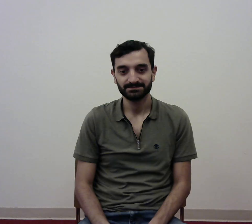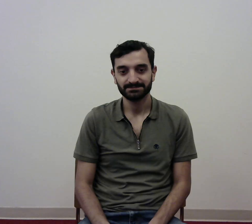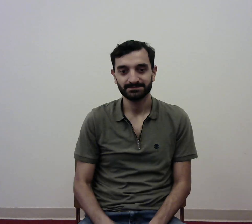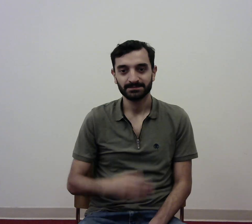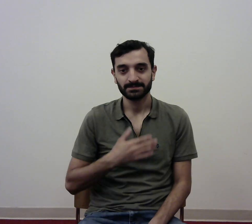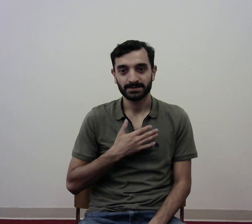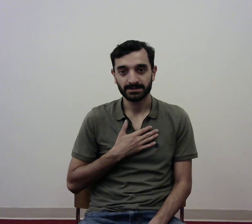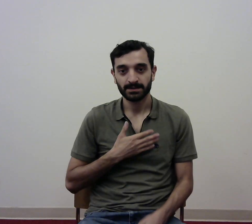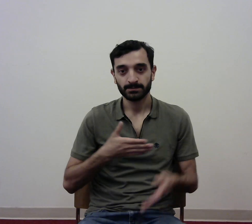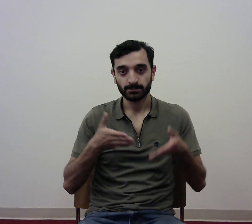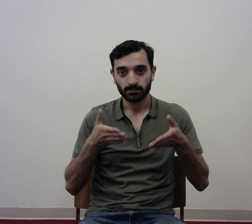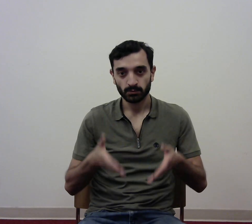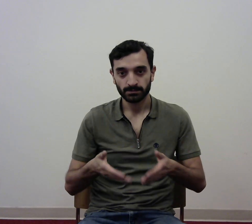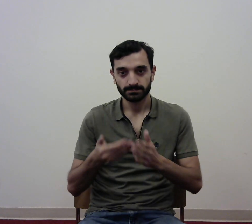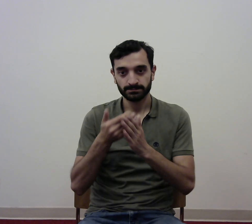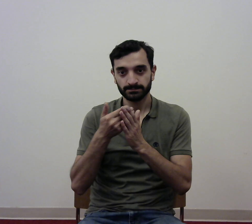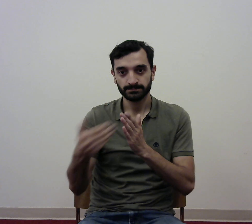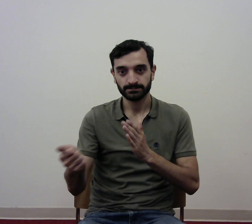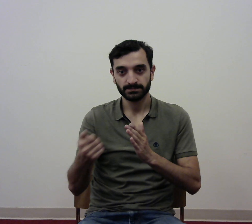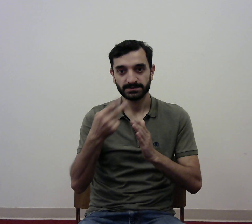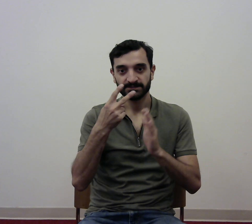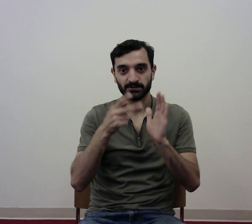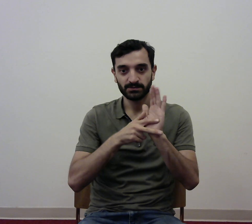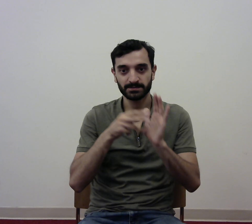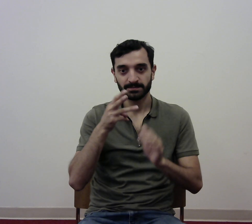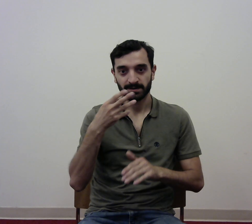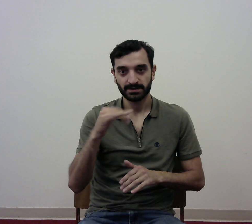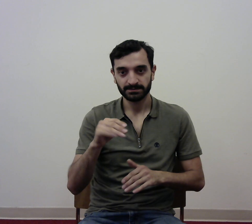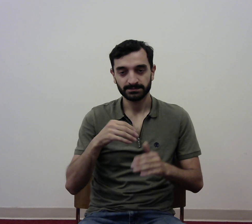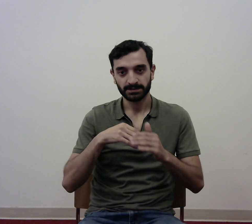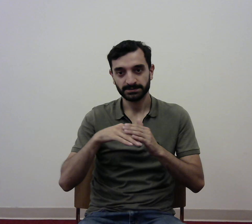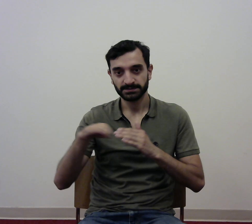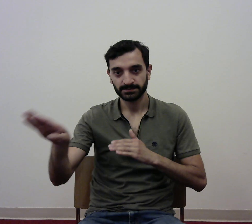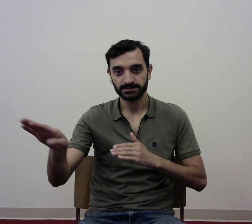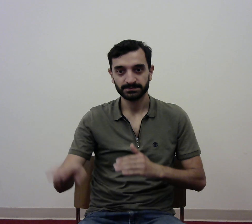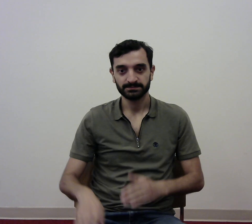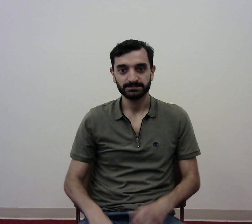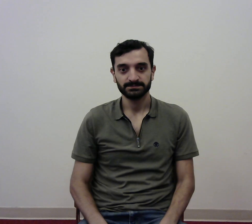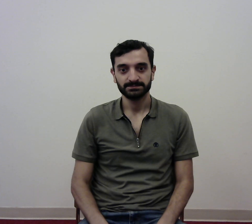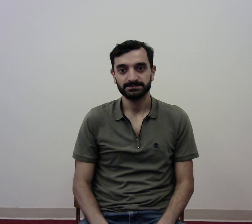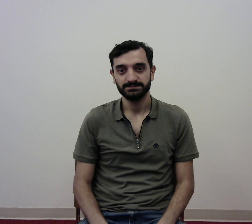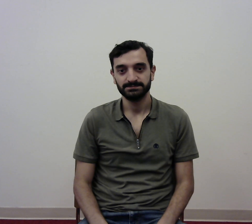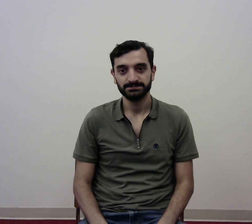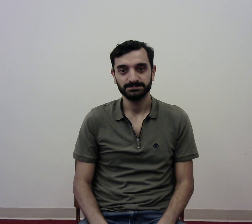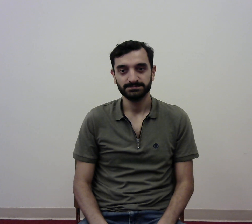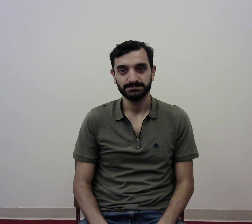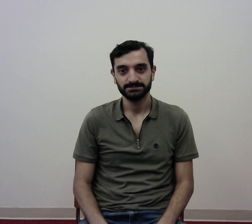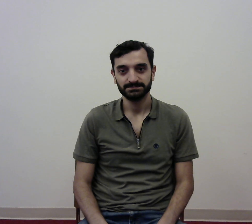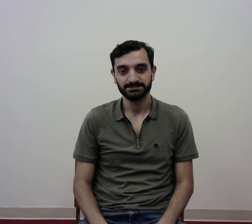Mən burdan çıxıb 28 maya gedəcəm